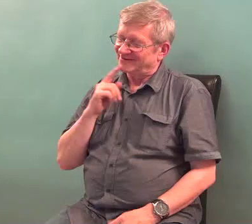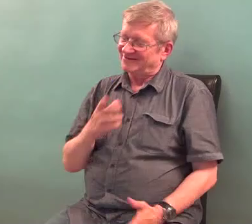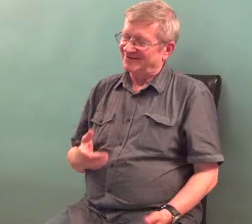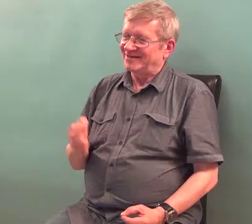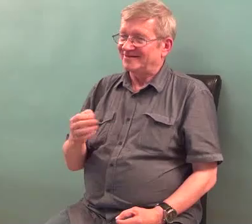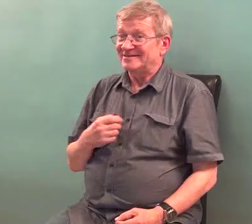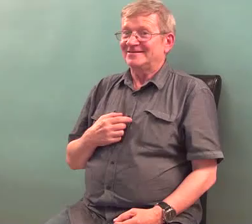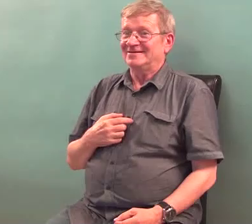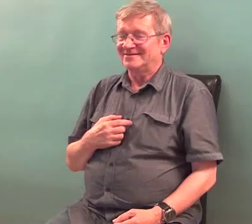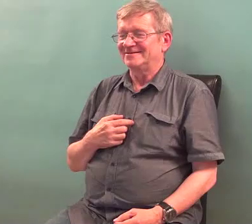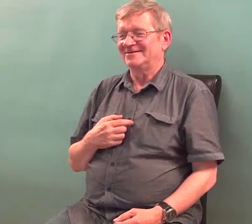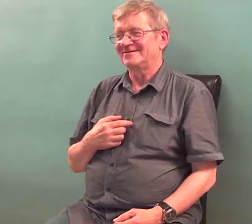A teraz ja...